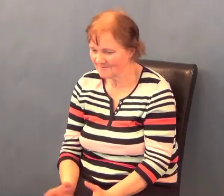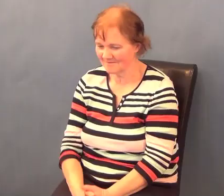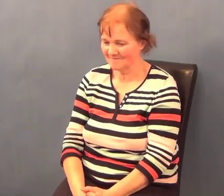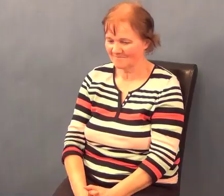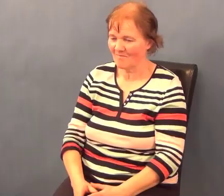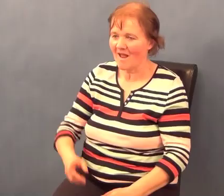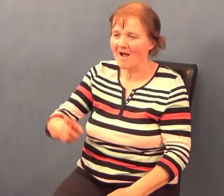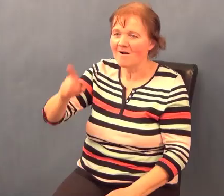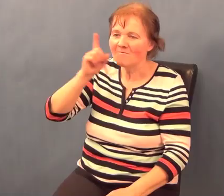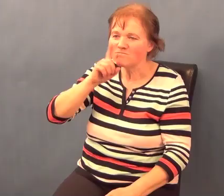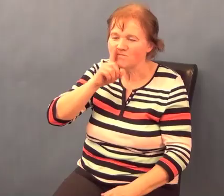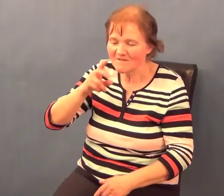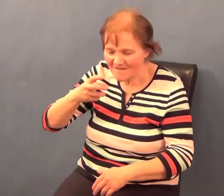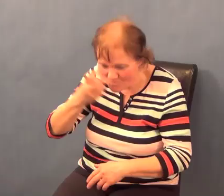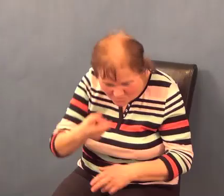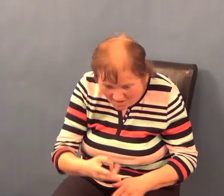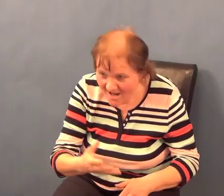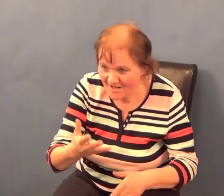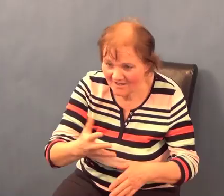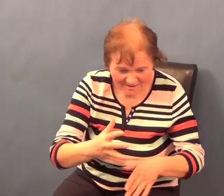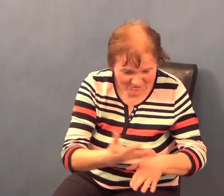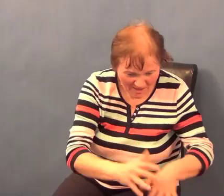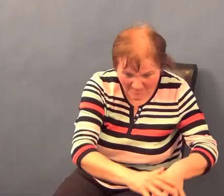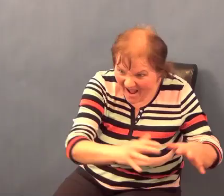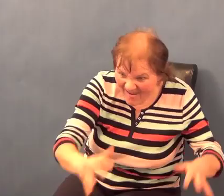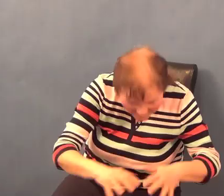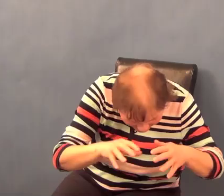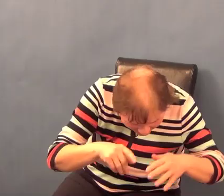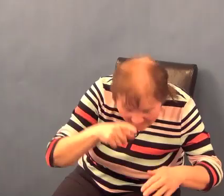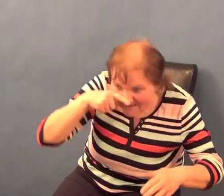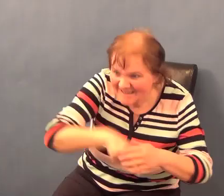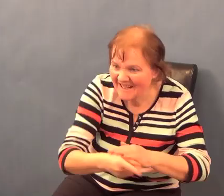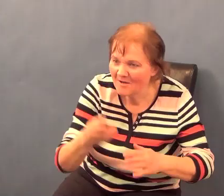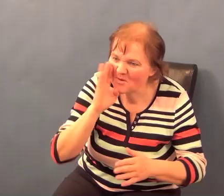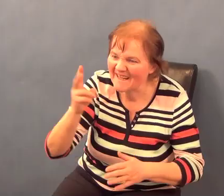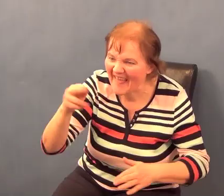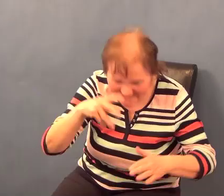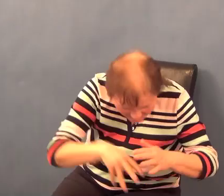Chłopak szuka pod kopcami kreta.